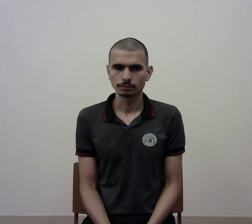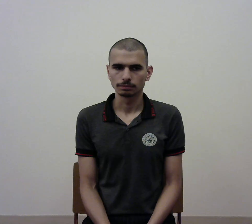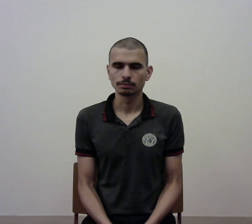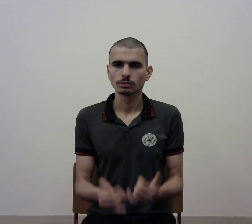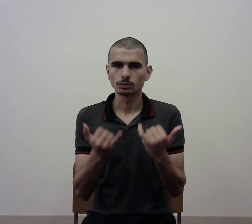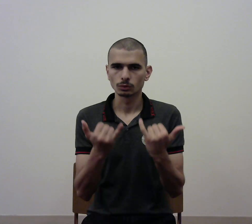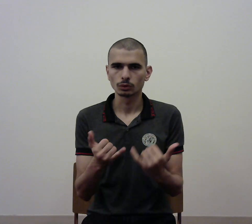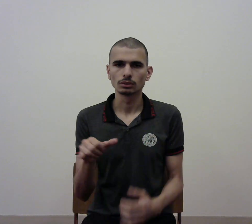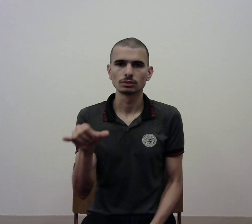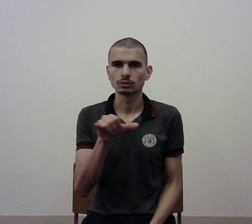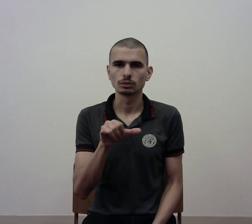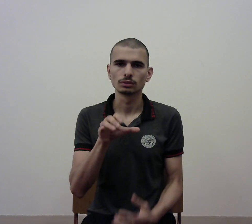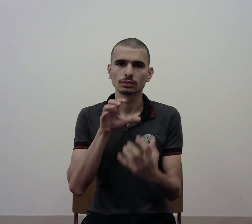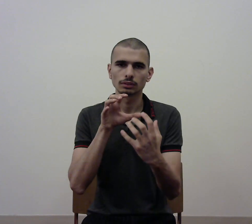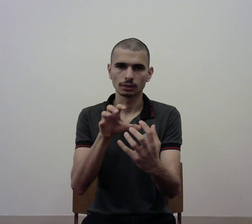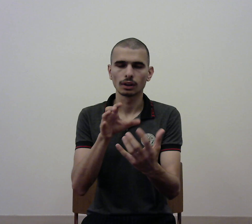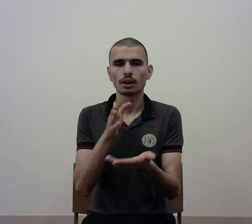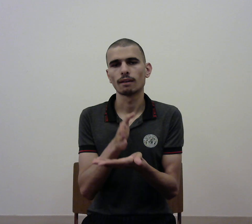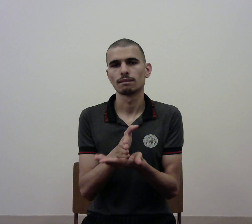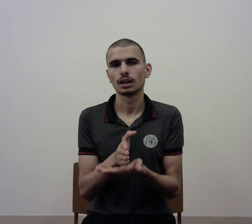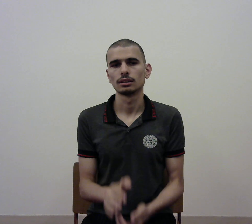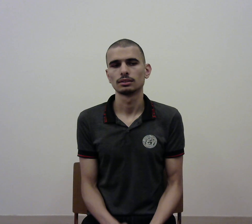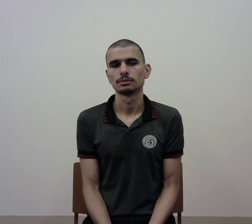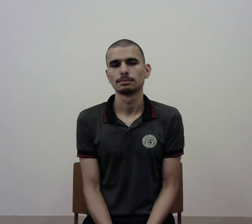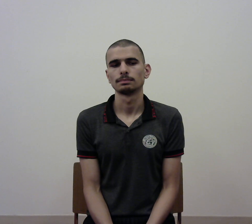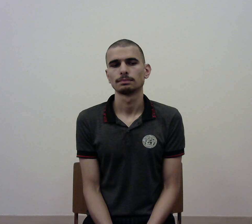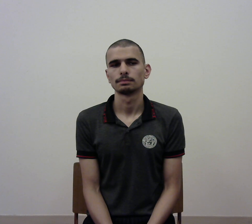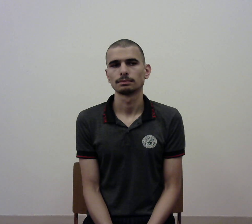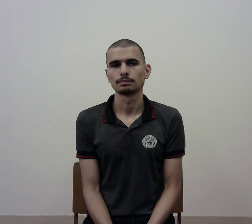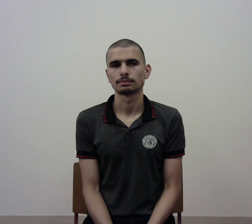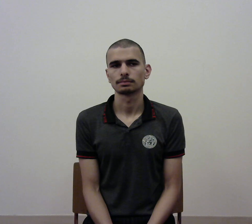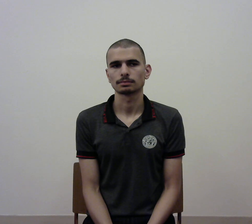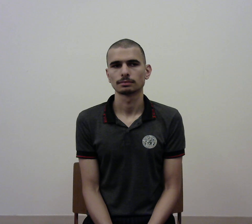Burda harda avtobus var?